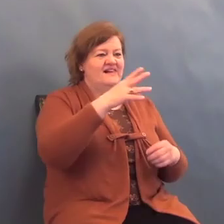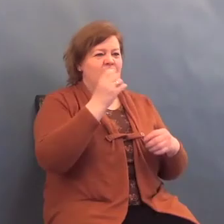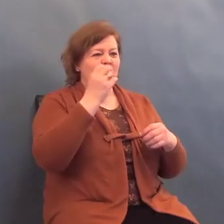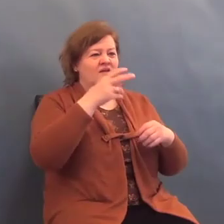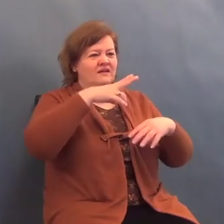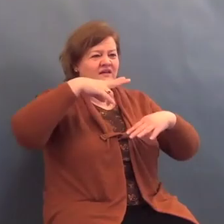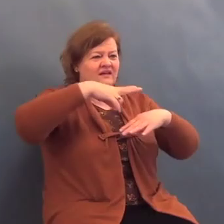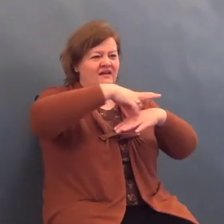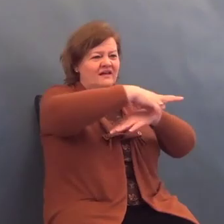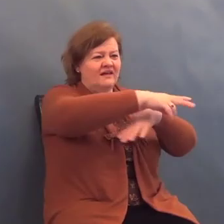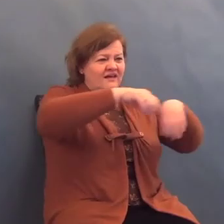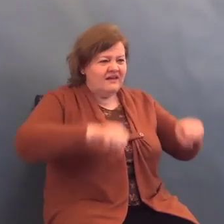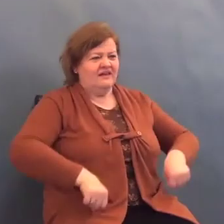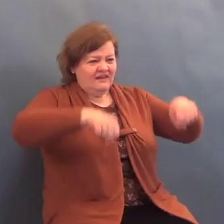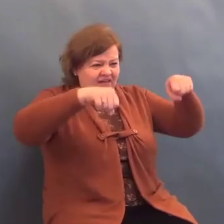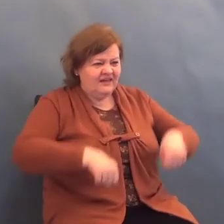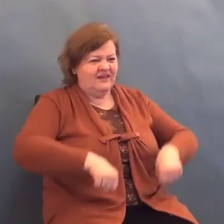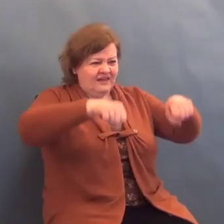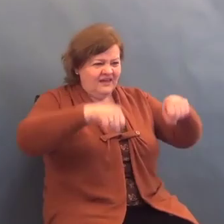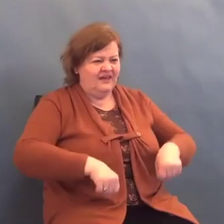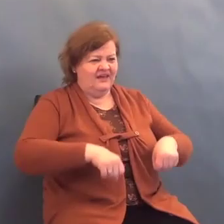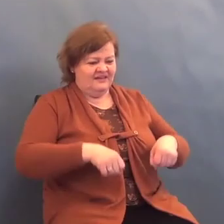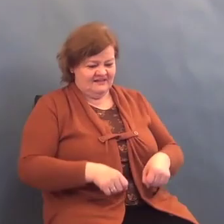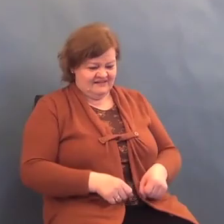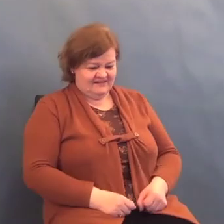Pociąg na torze... drezyna...